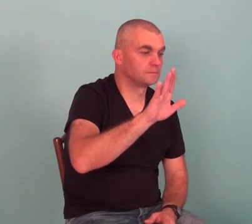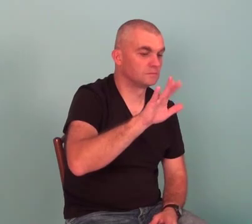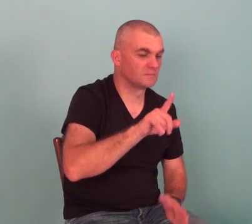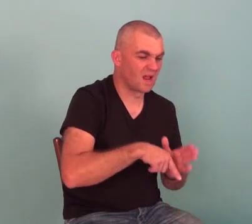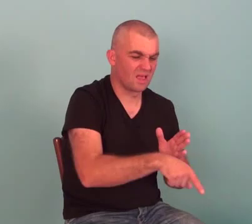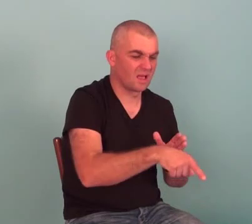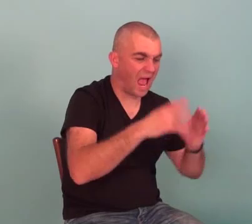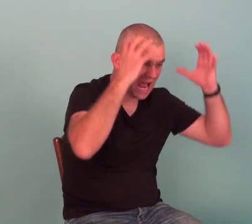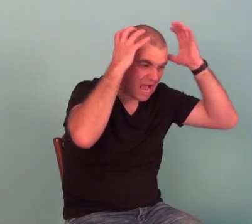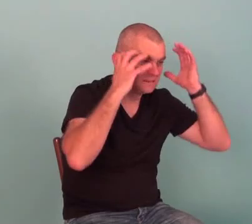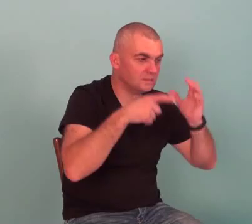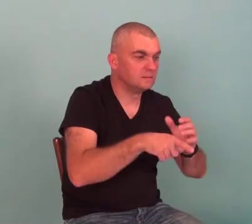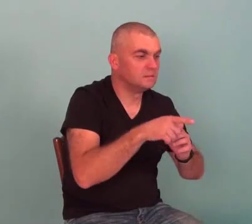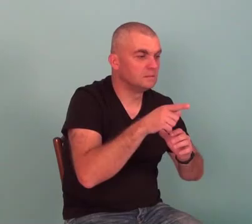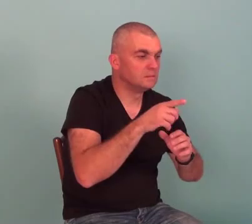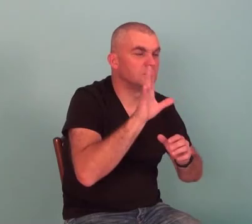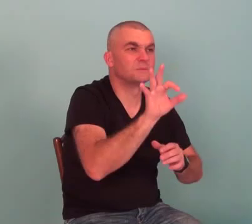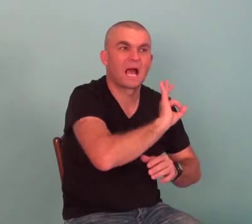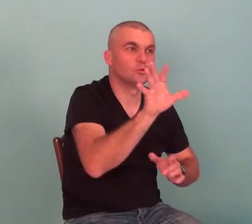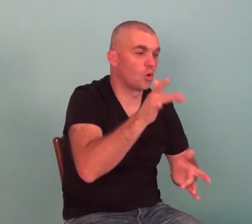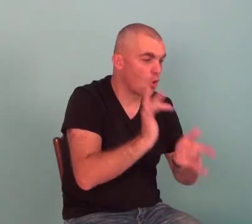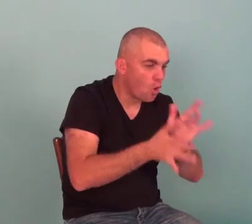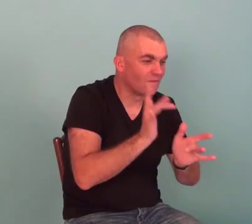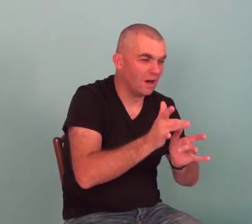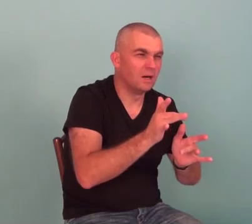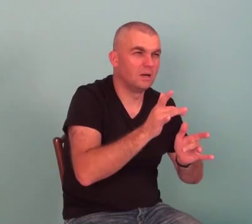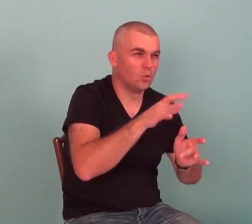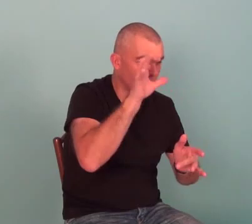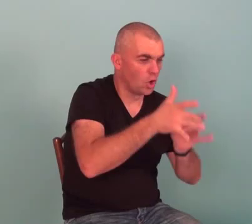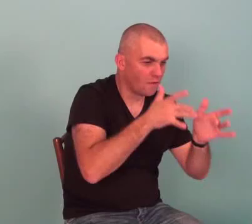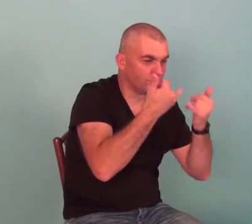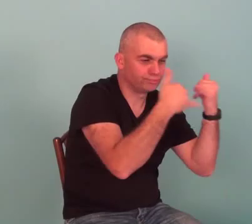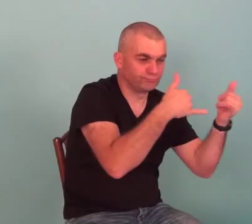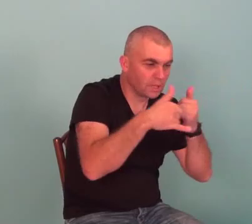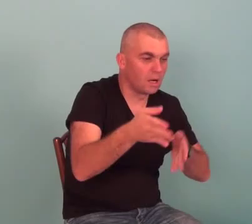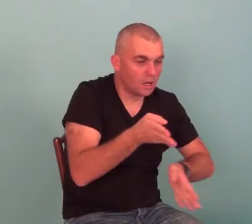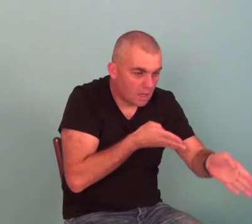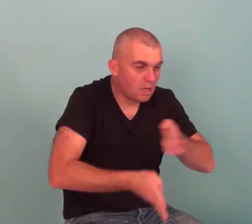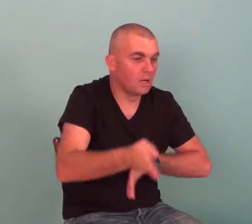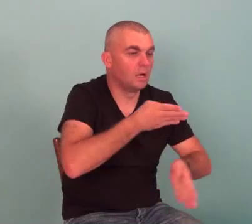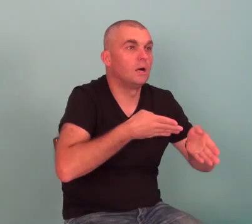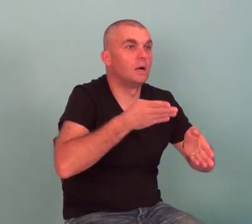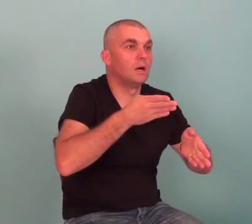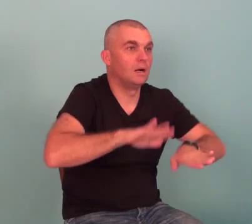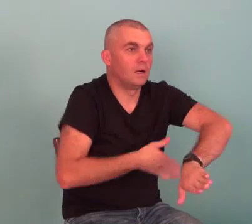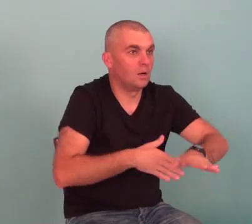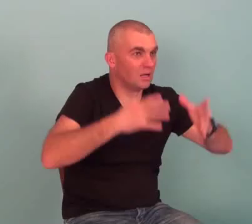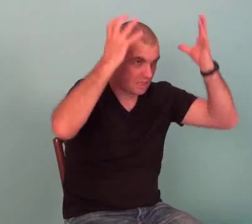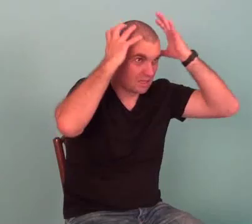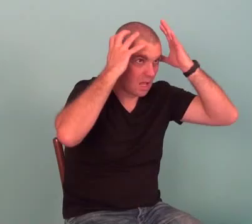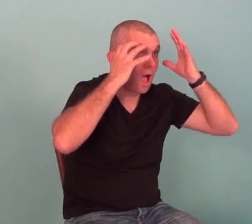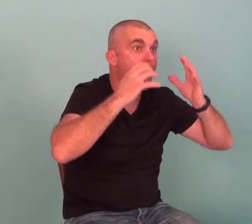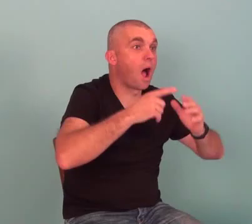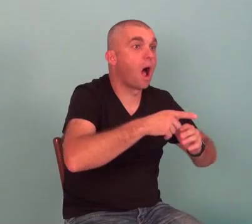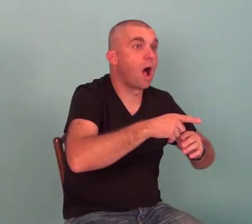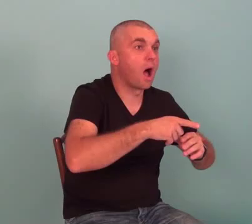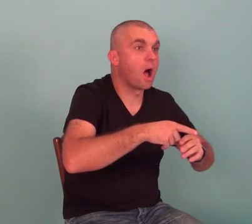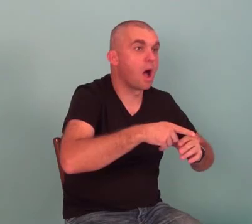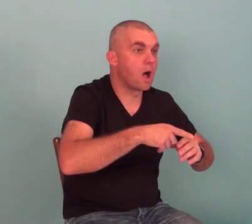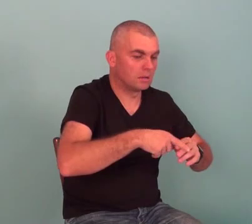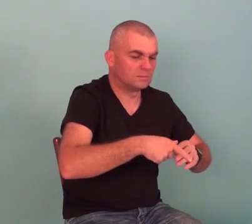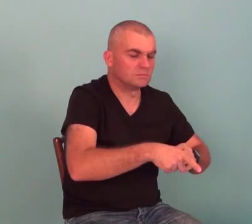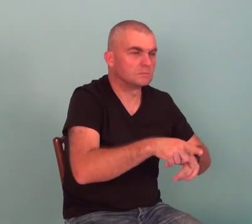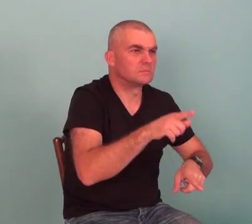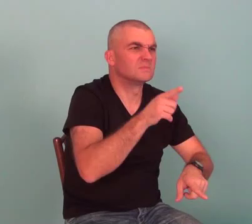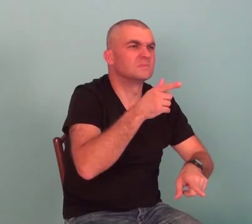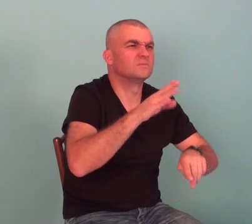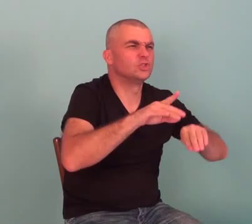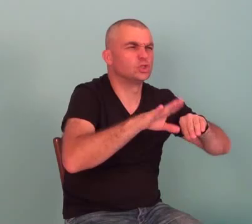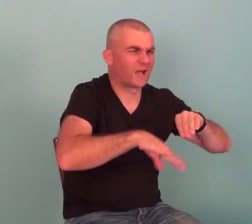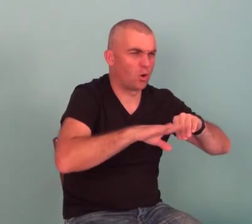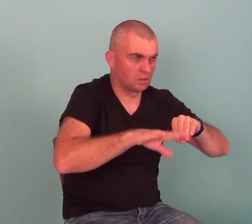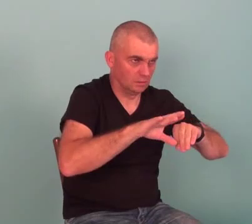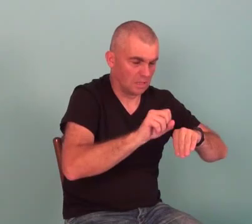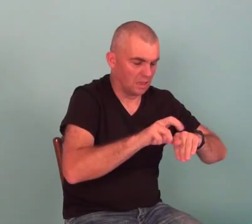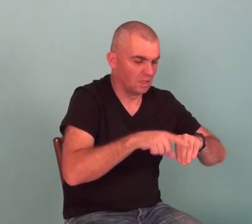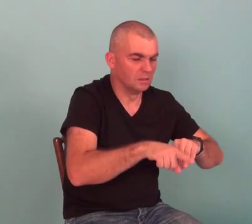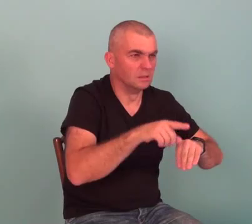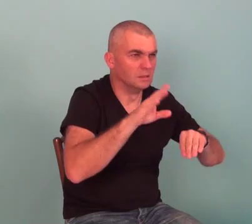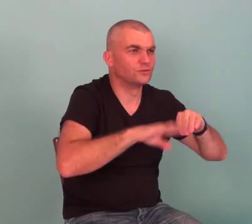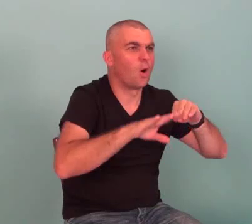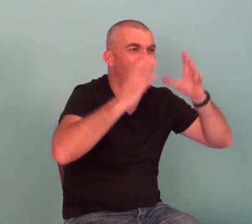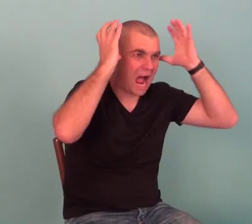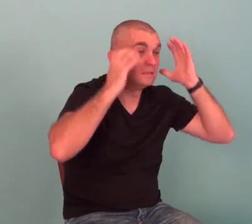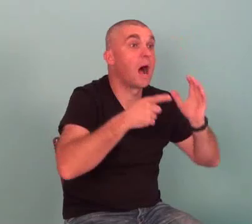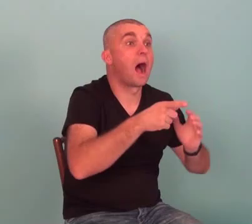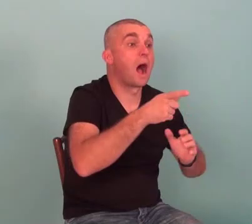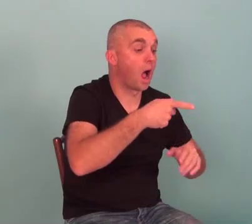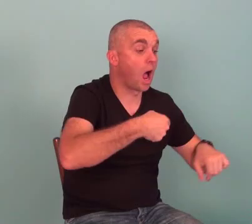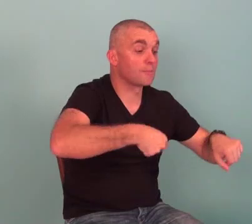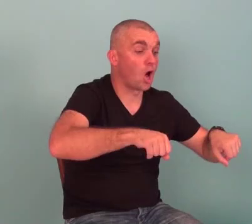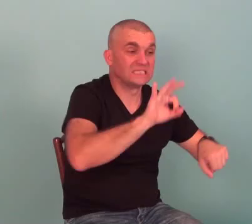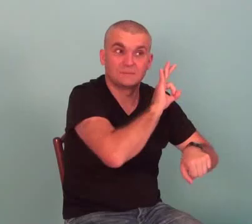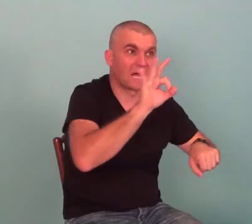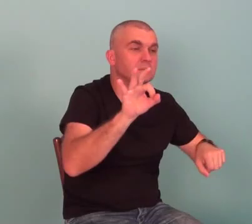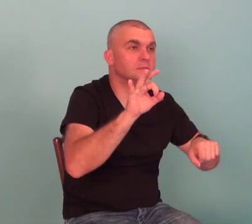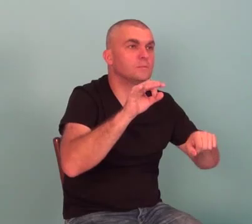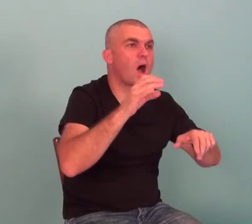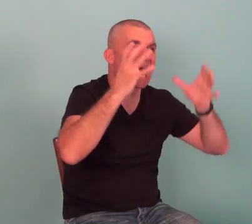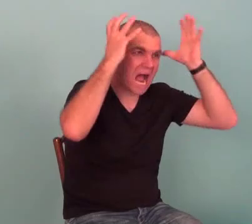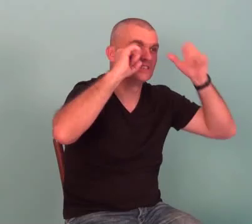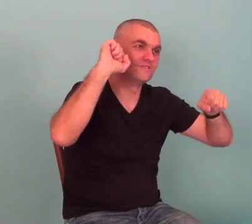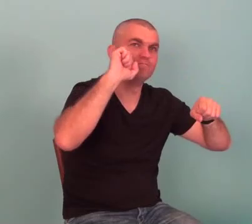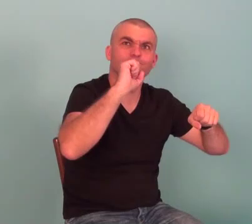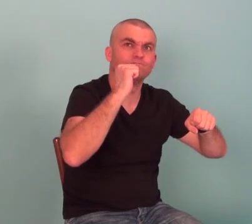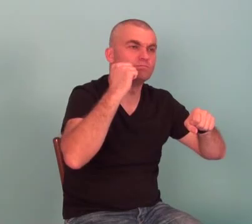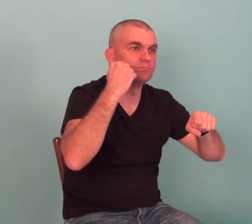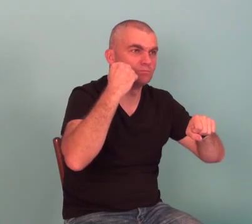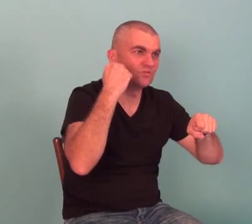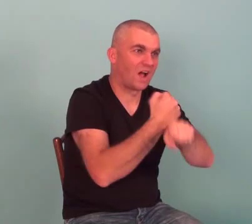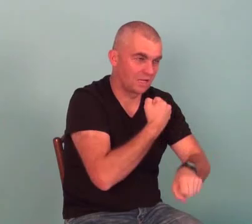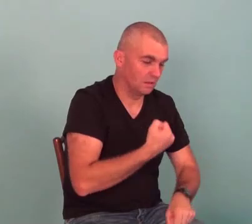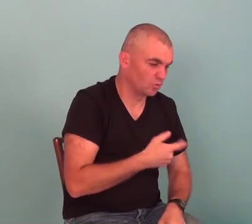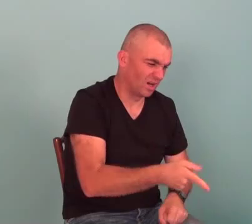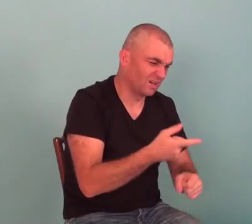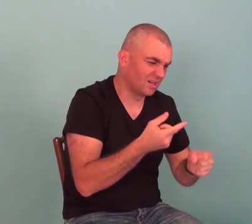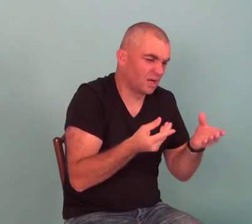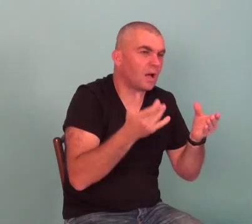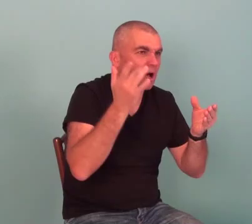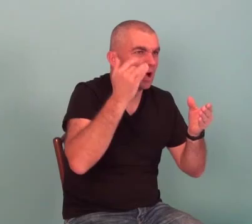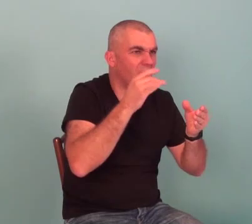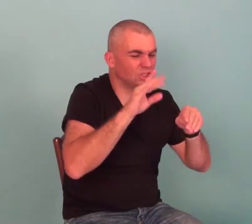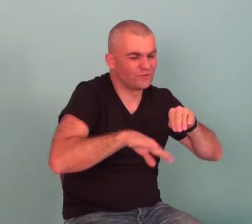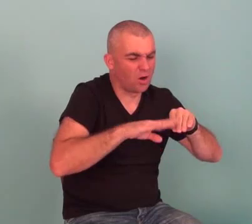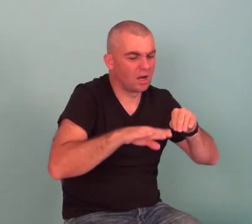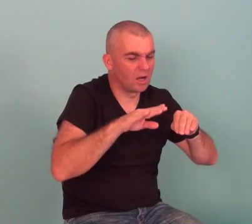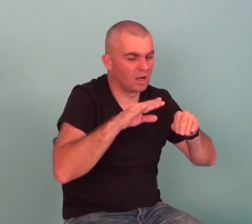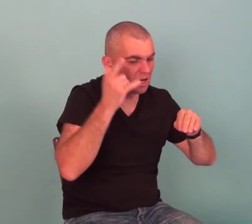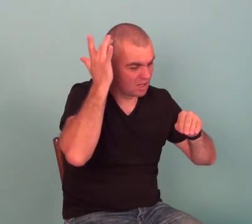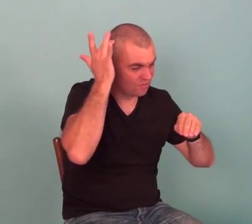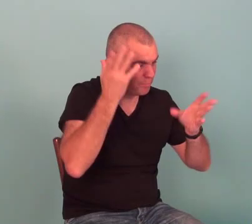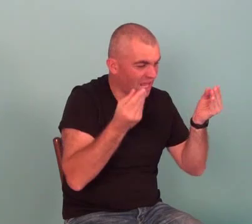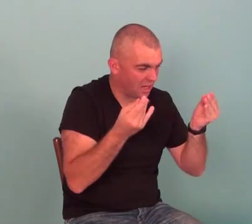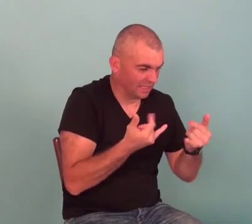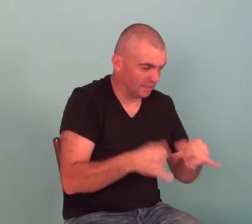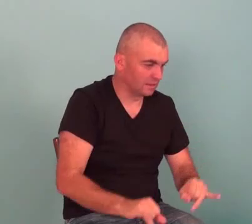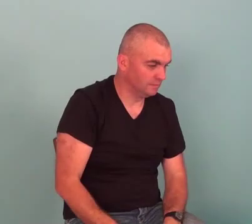Ale jest taki specjalny kask dla rowerzystów, rolki lub deskorolka, mają taki zwykły kask, natomiast dla motocyklistów musi być specjalny kask, taki twardy, a ten jest zwykły, miękki w środku.